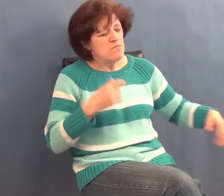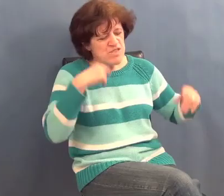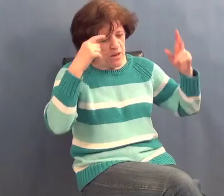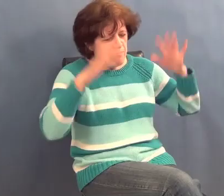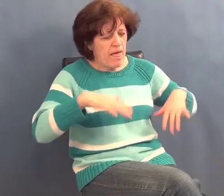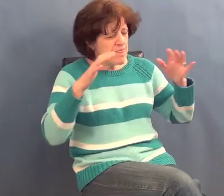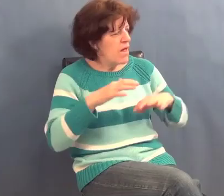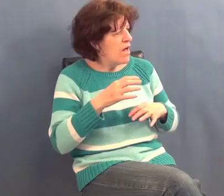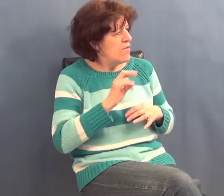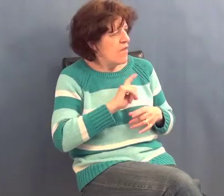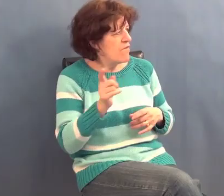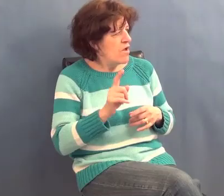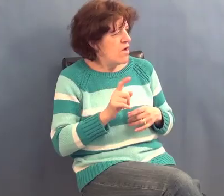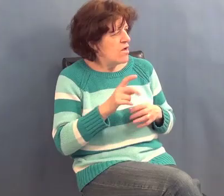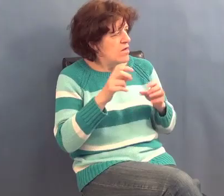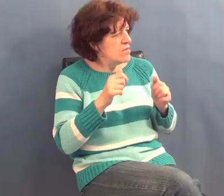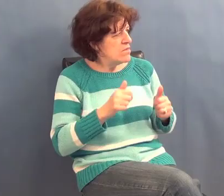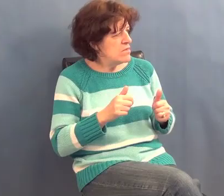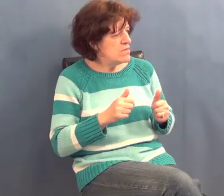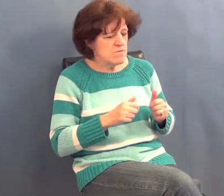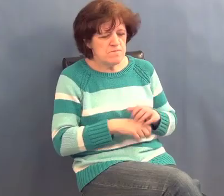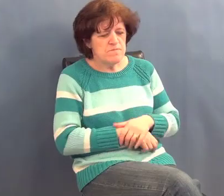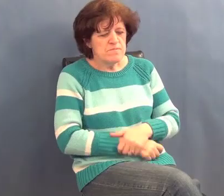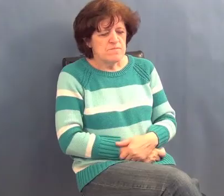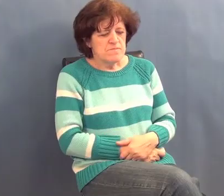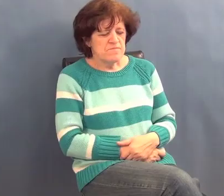Jak pada, to nie wolno, trzeba czekać.